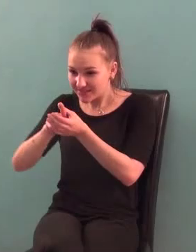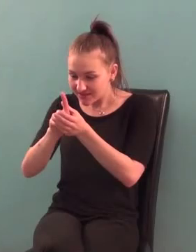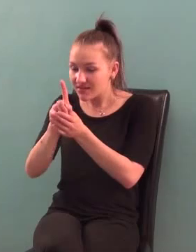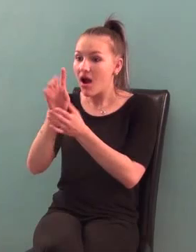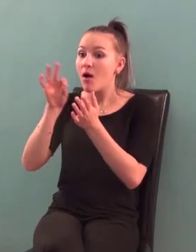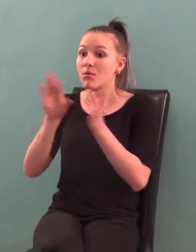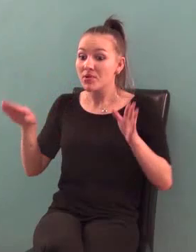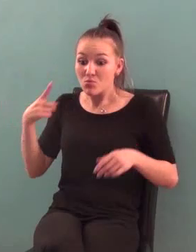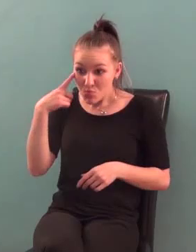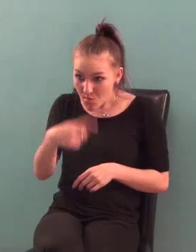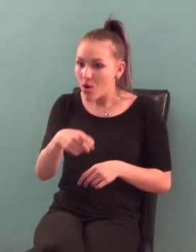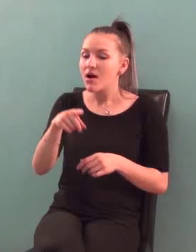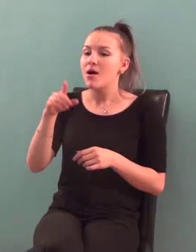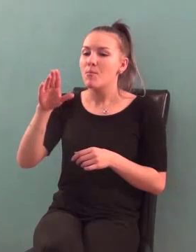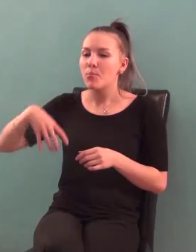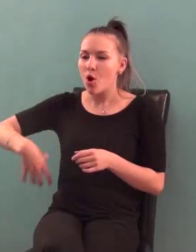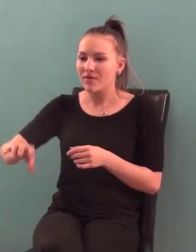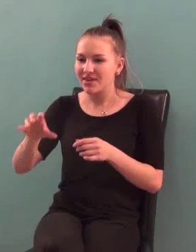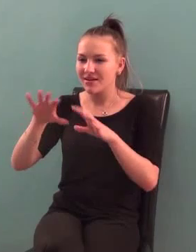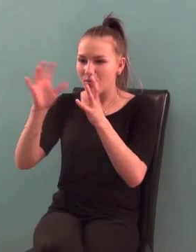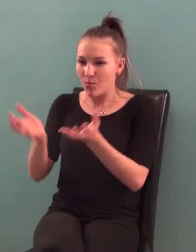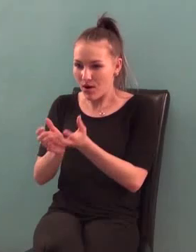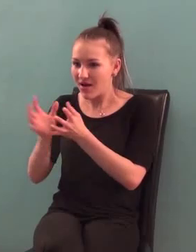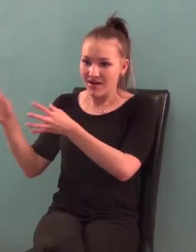Akurat ptaszek to zauważa, bierze kulę do bowlingu i wrzuca ją do rury.